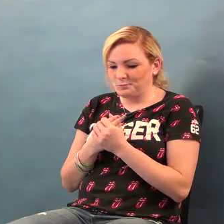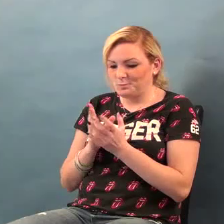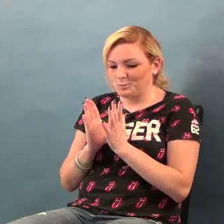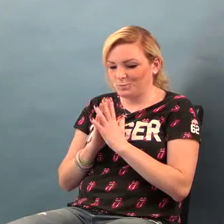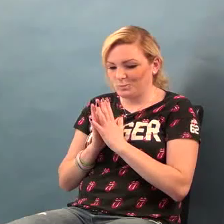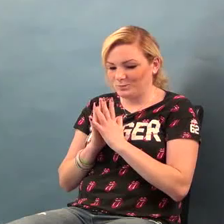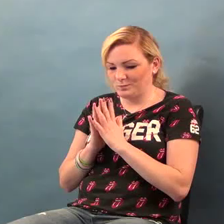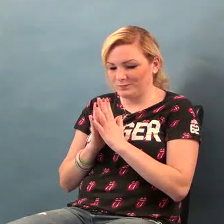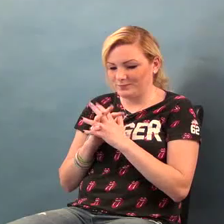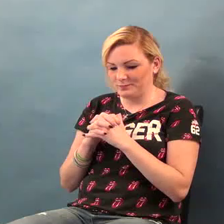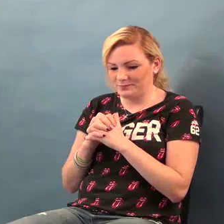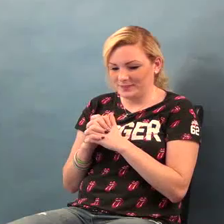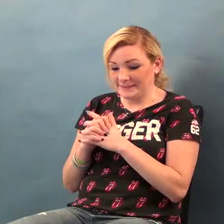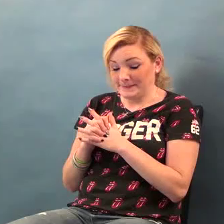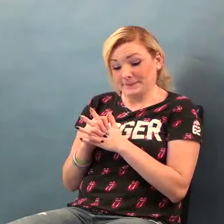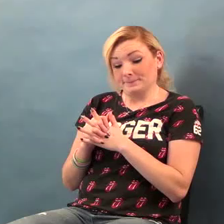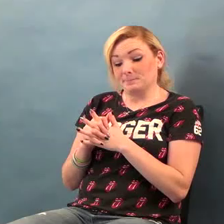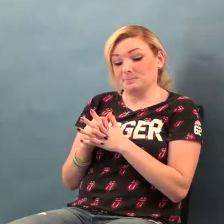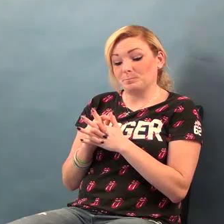Też w pracy jestem od ósmej do szesnastej.